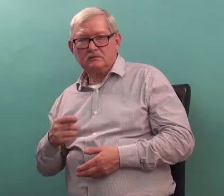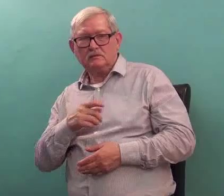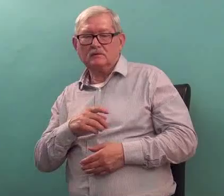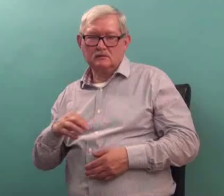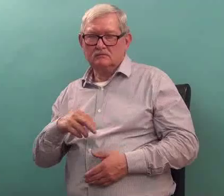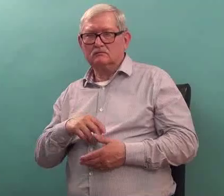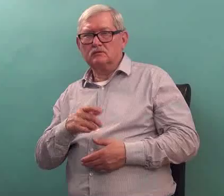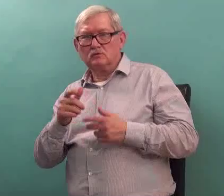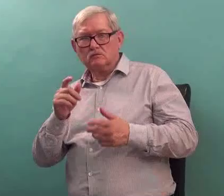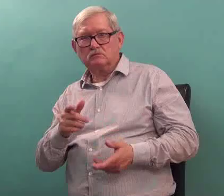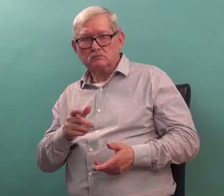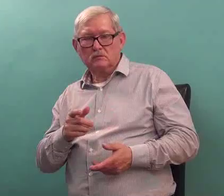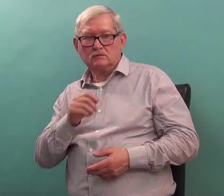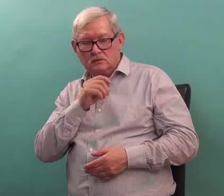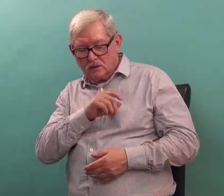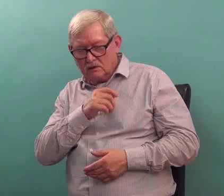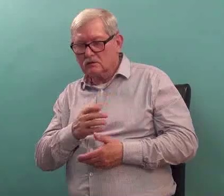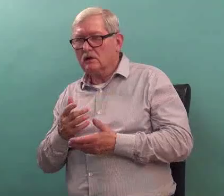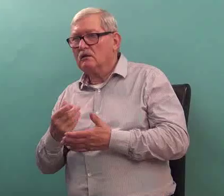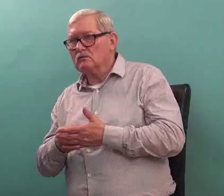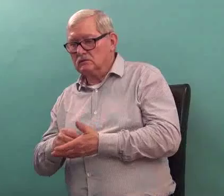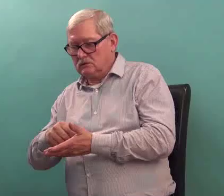Starsza pani pyta ile kosztuje naprawa.